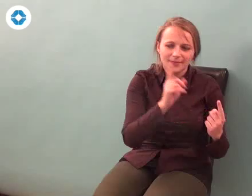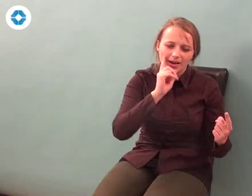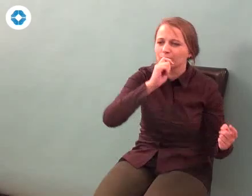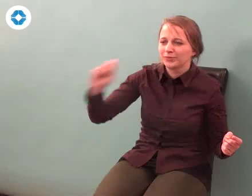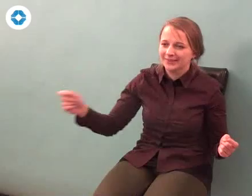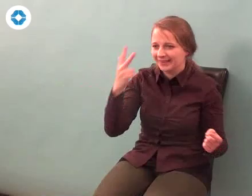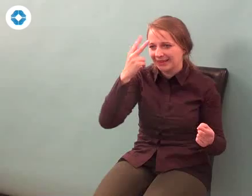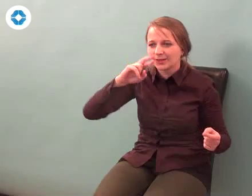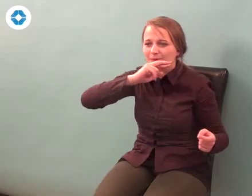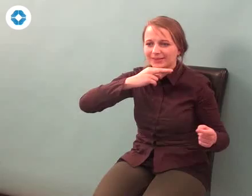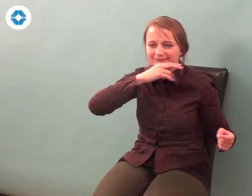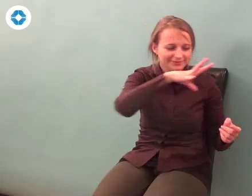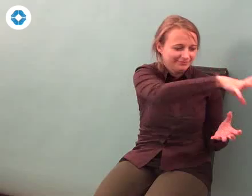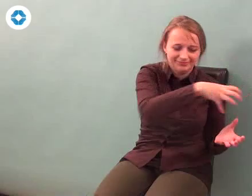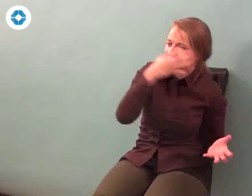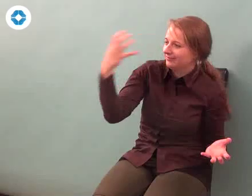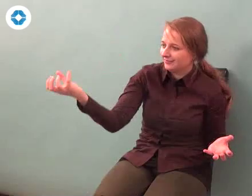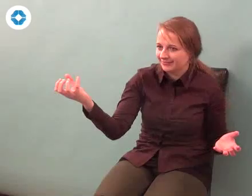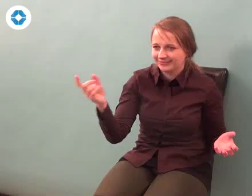Chłopak daje mu trzy gruszki.